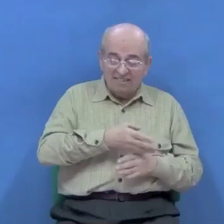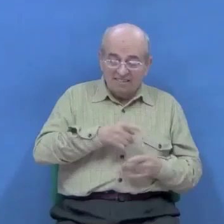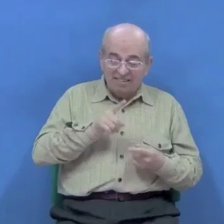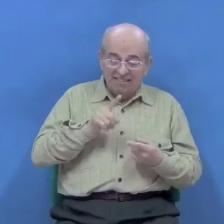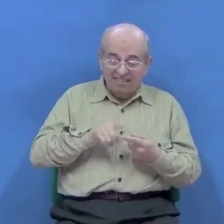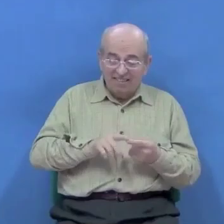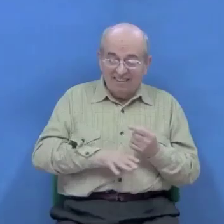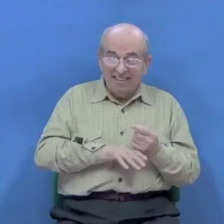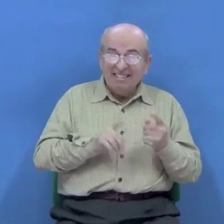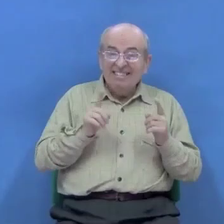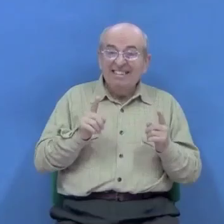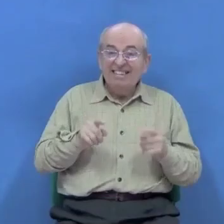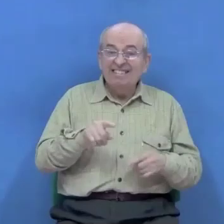Kończy piłować drewno.